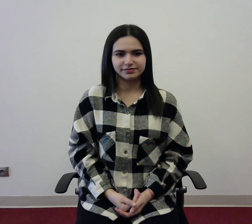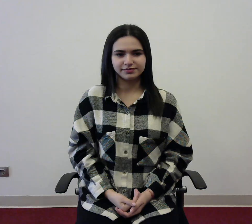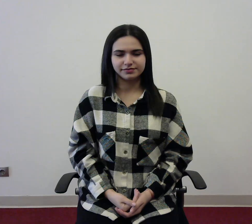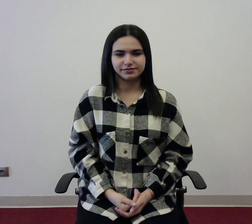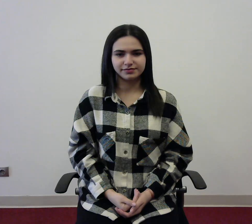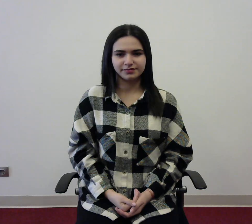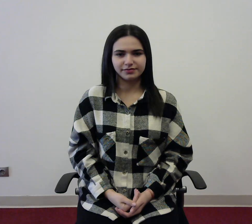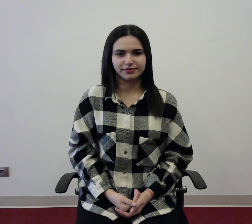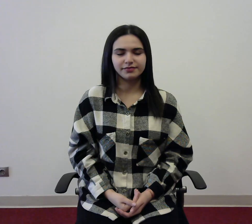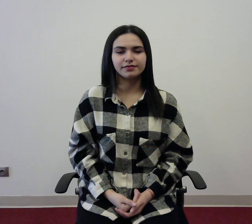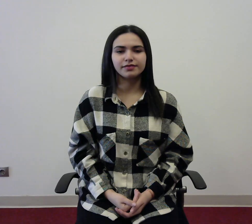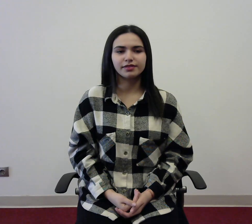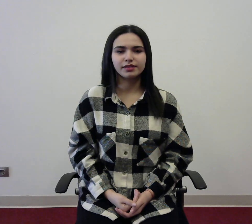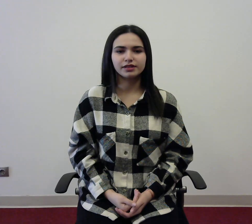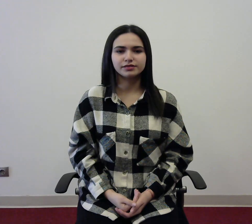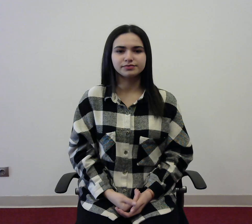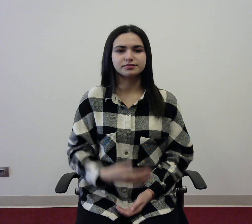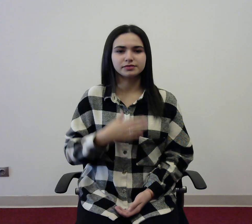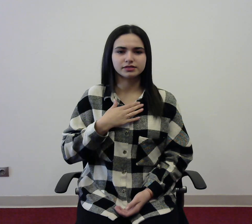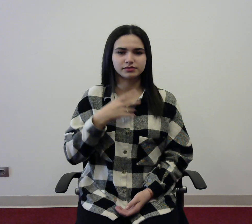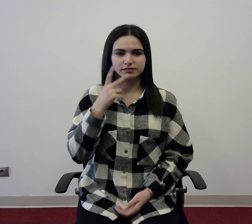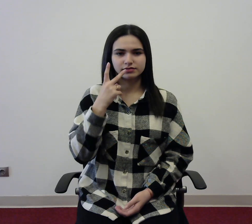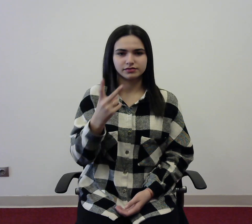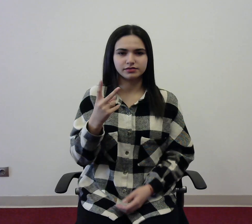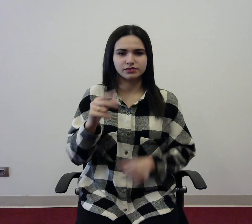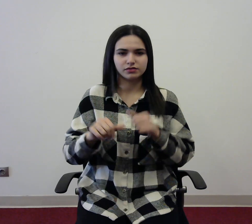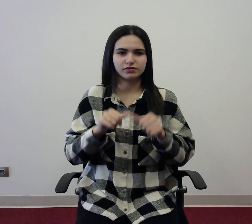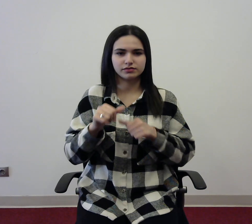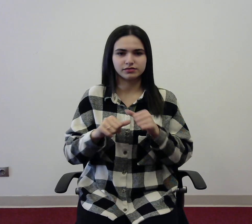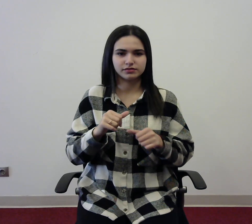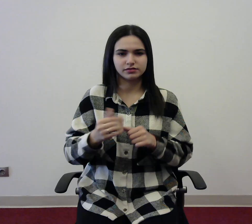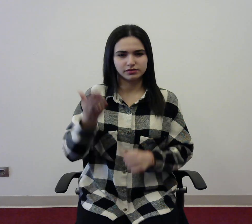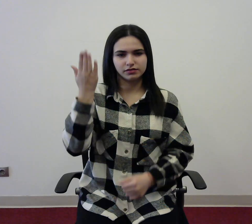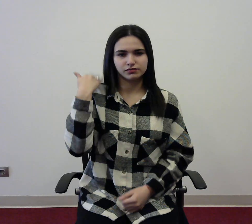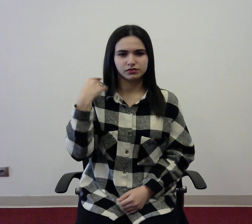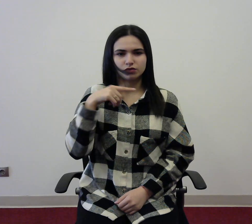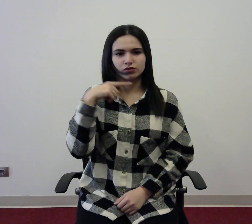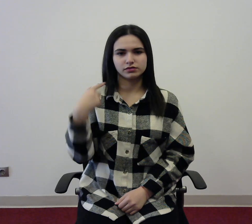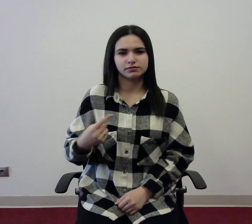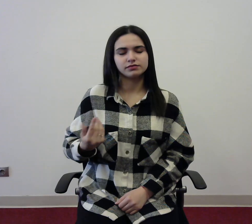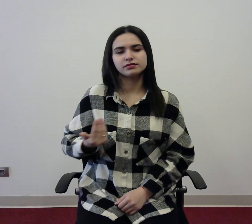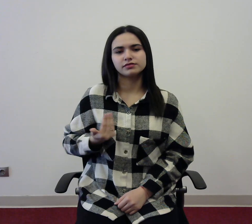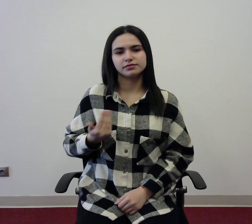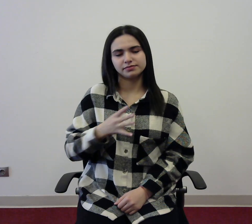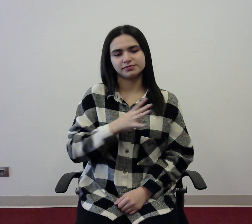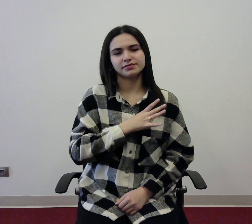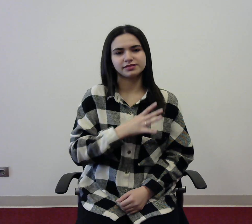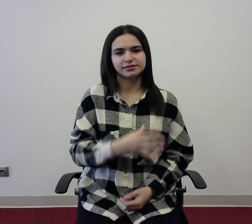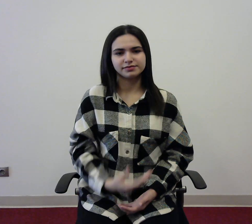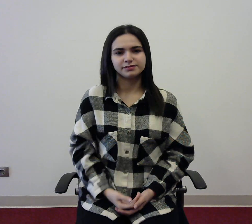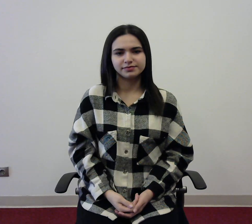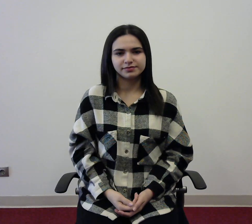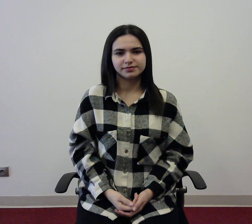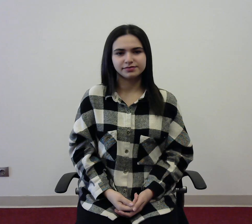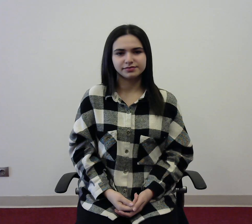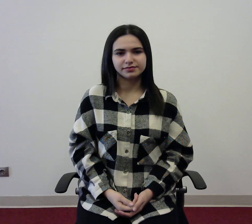Mən iki il öncə Rusiyada yaşayırdım